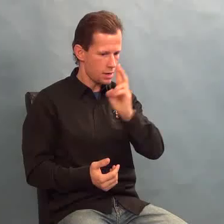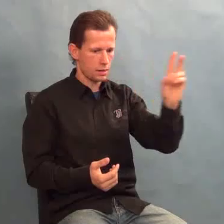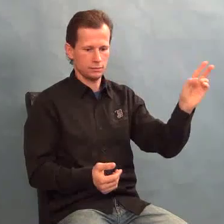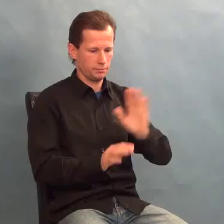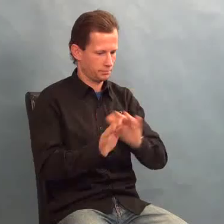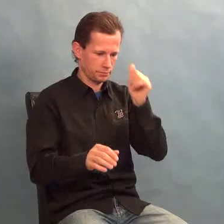Nie mogę.